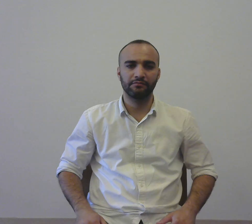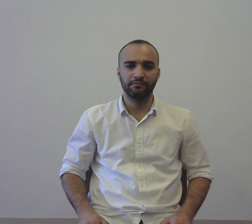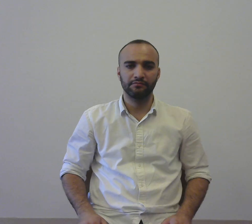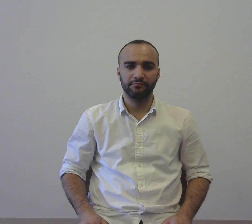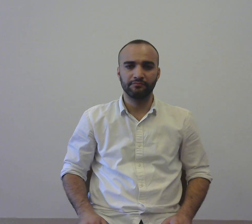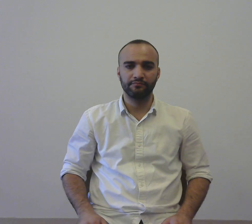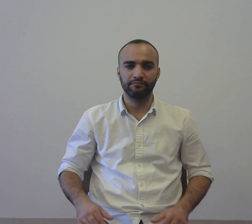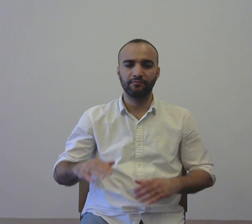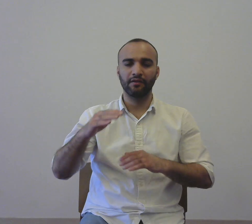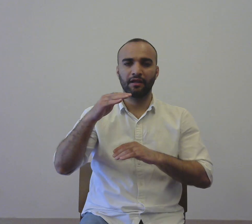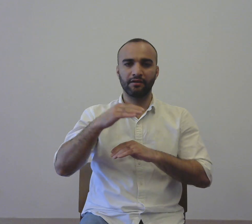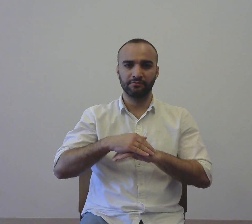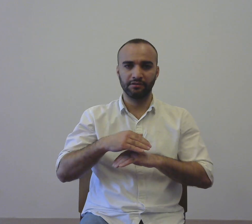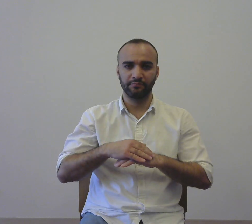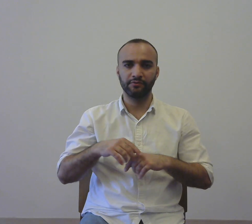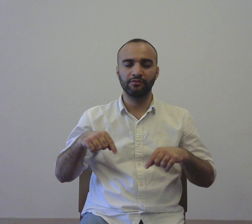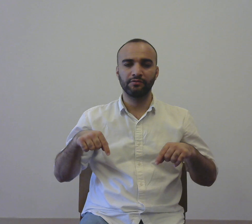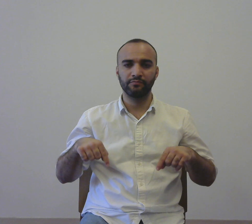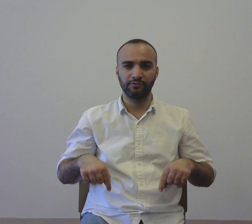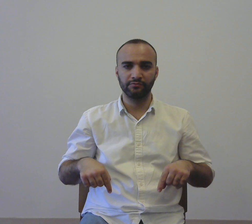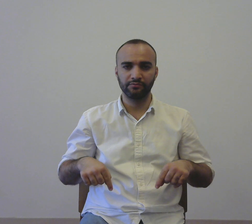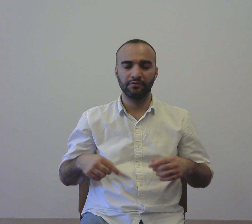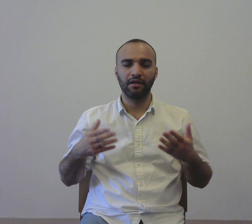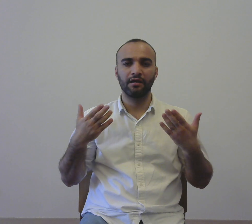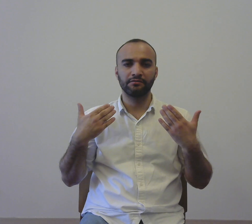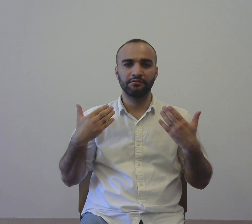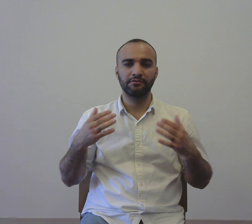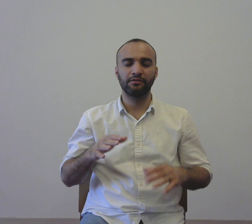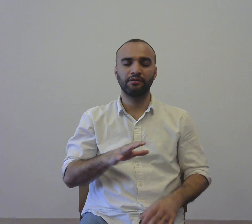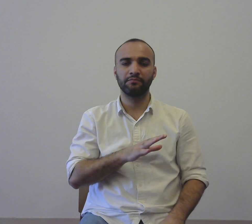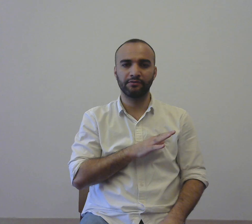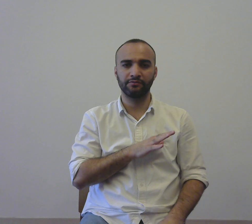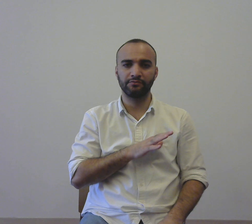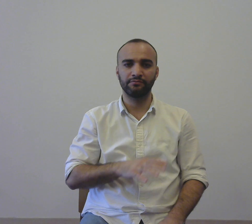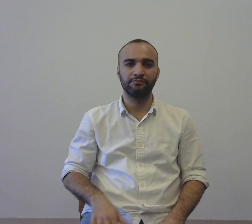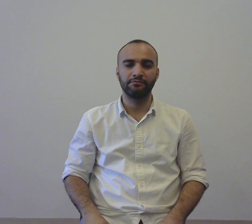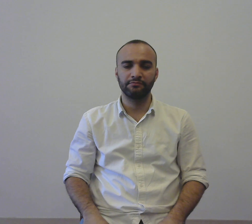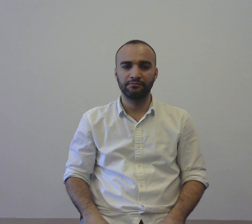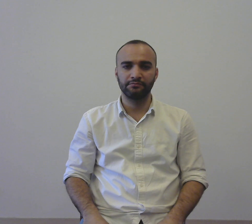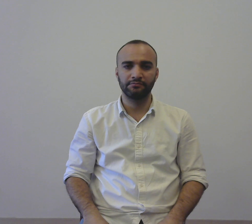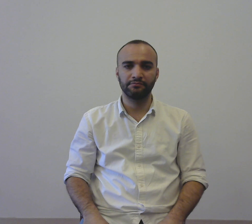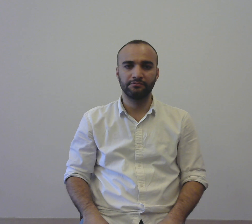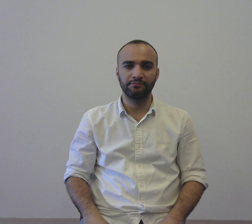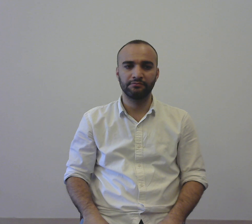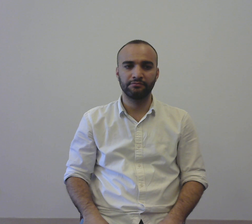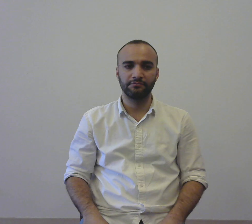Axşamlar bura sərin olur